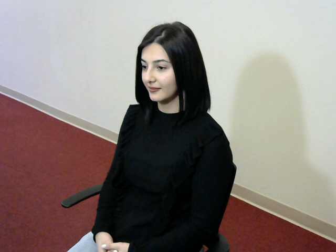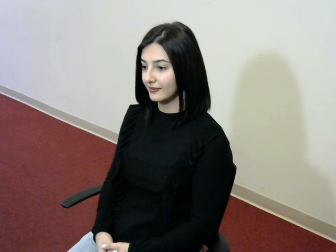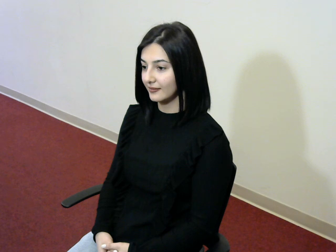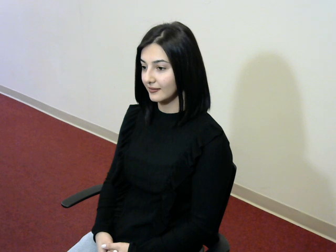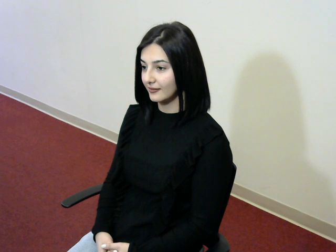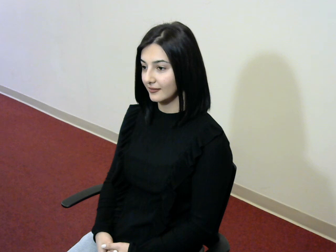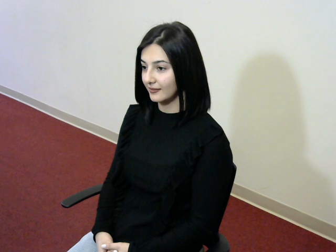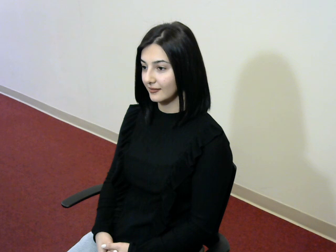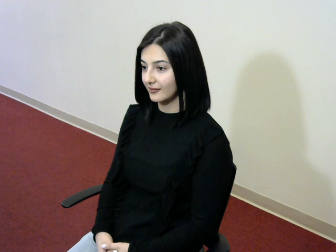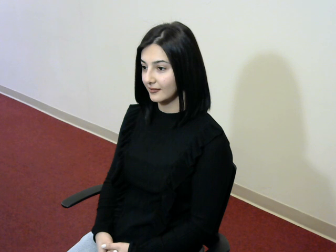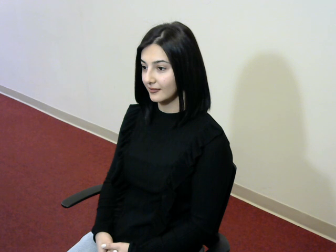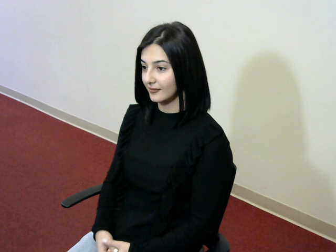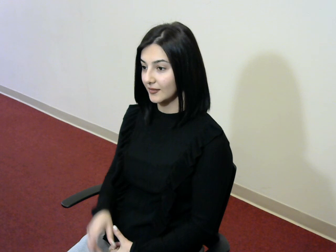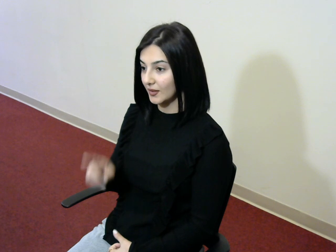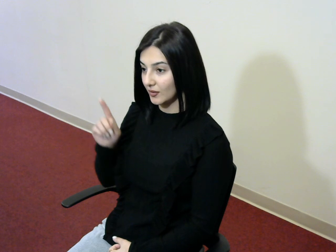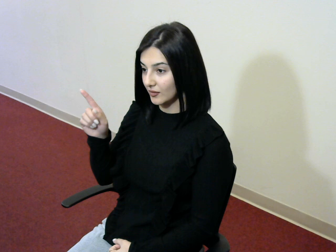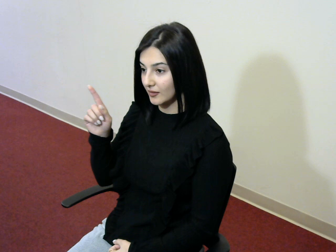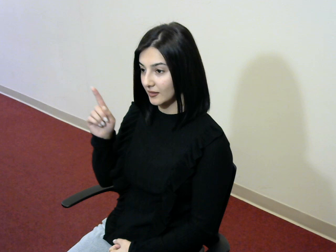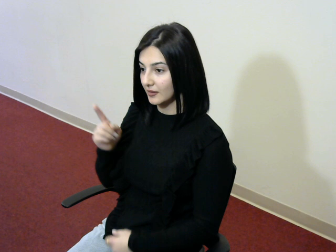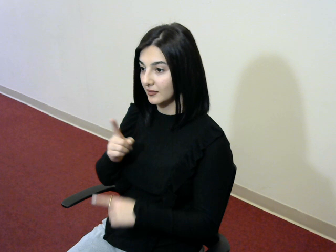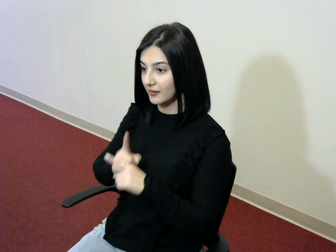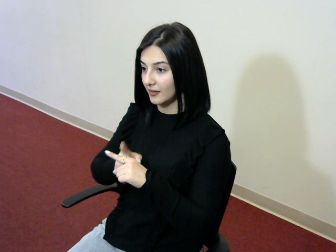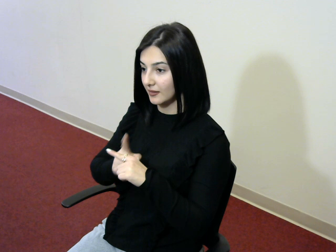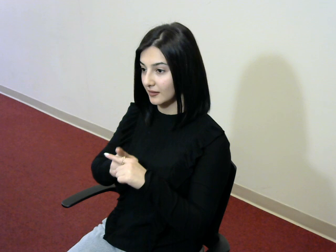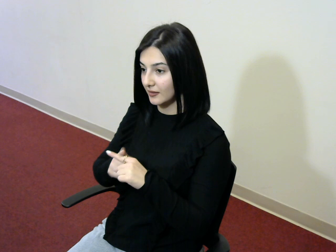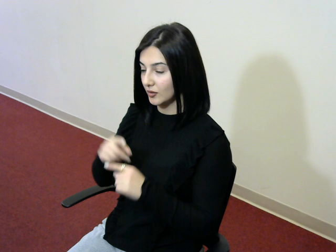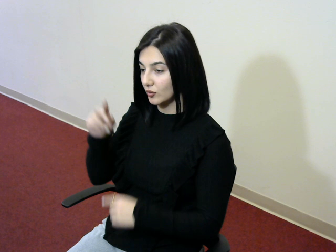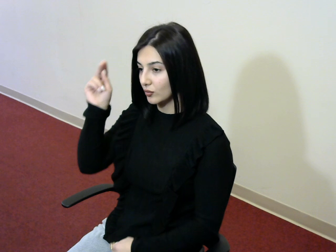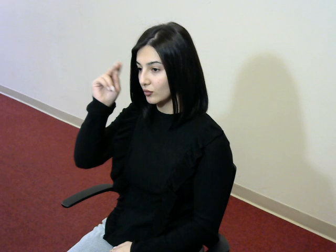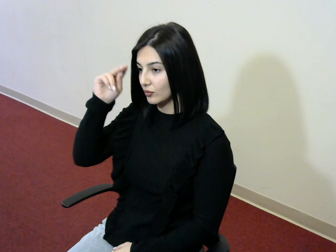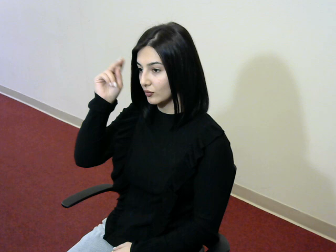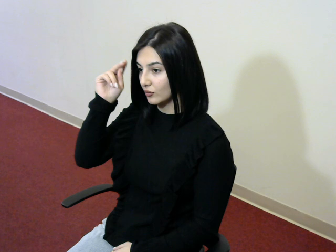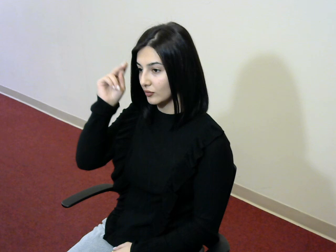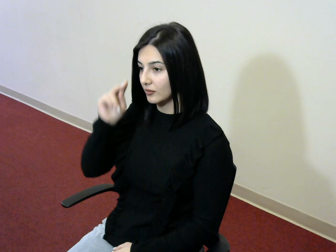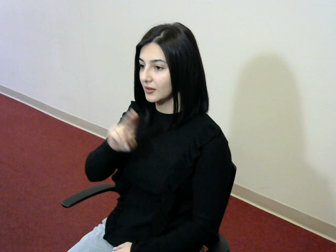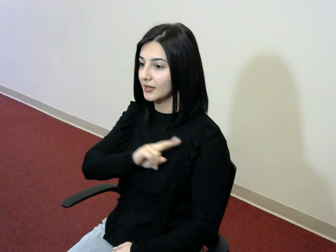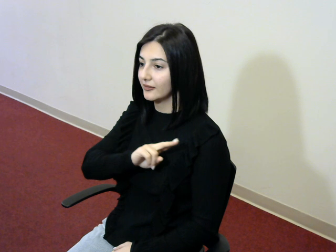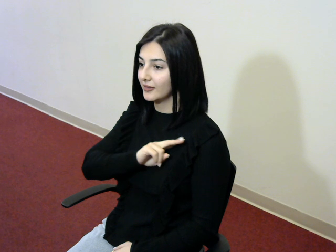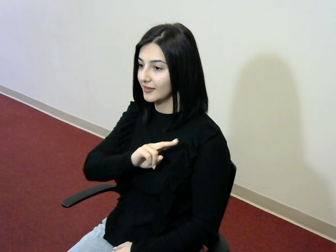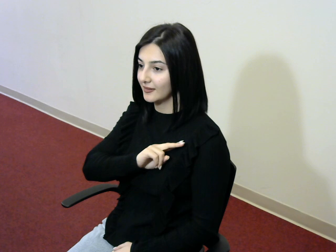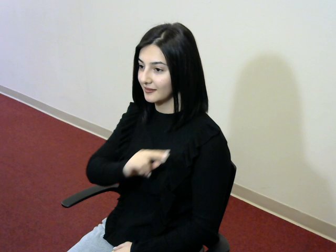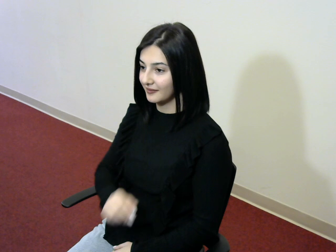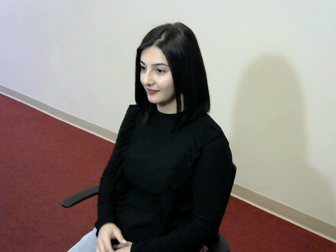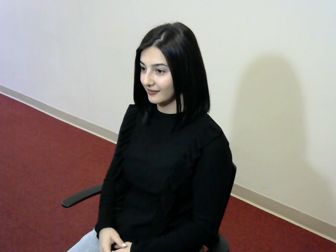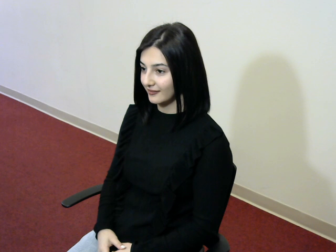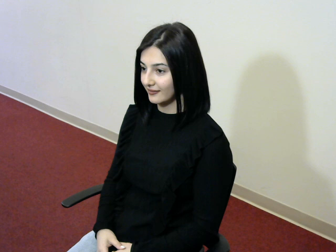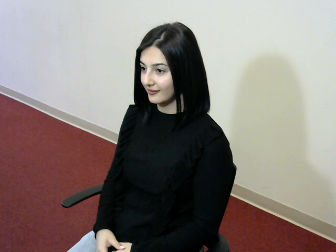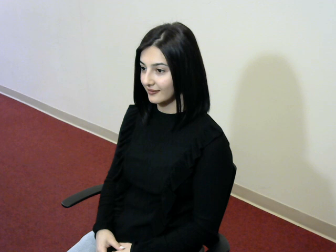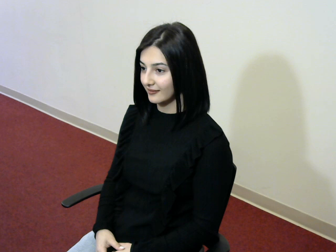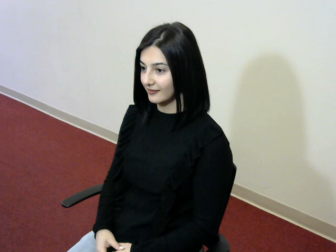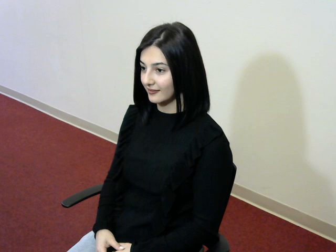O riyazi dərsləri sevir